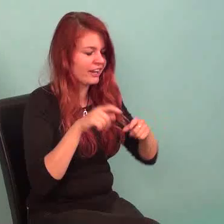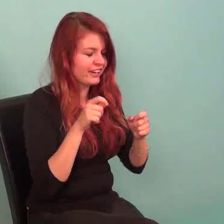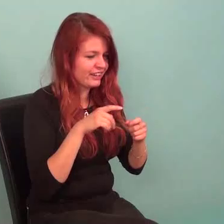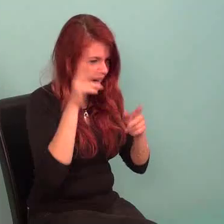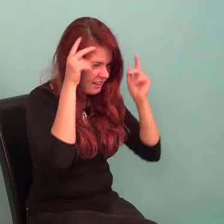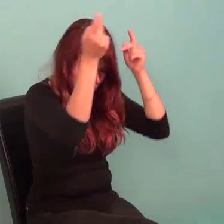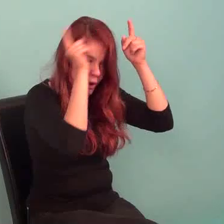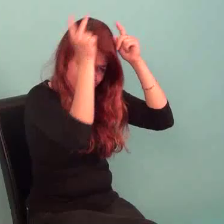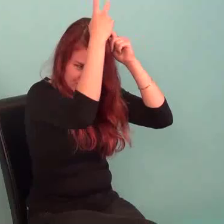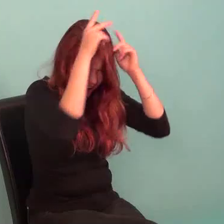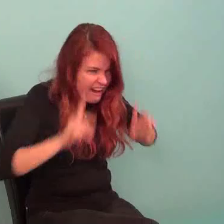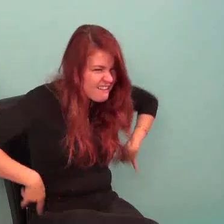Jeleń biegnie z chłopcem na łbie.